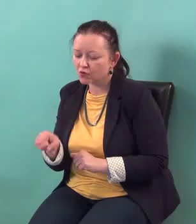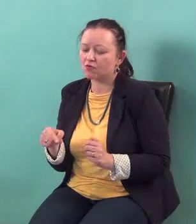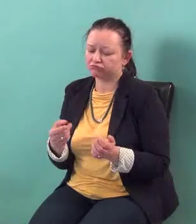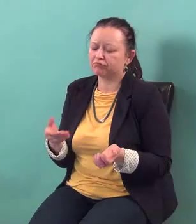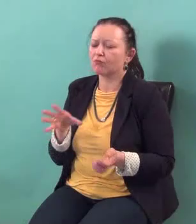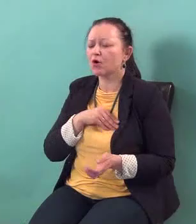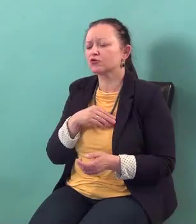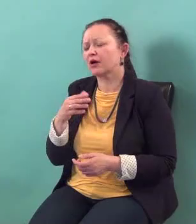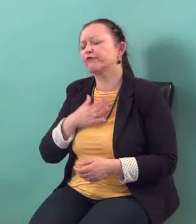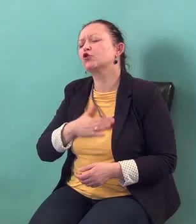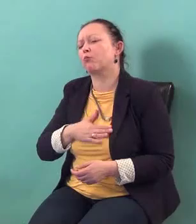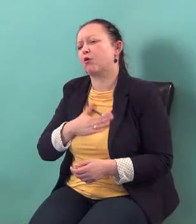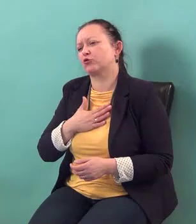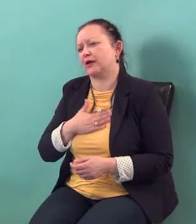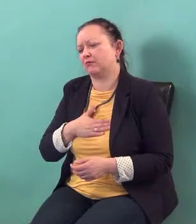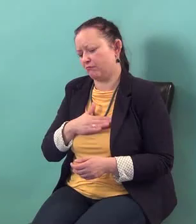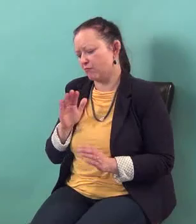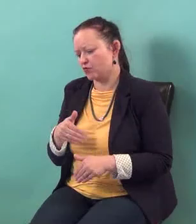To można w sobotę.